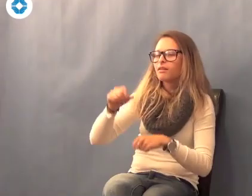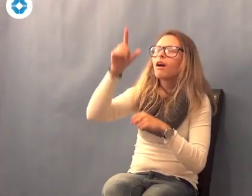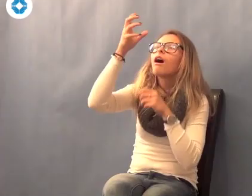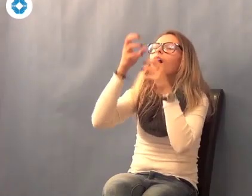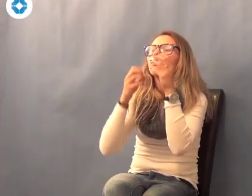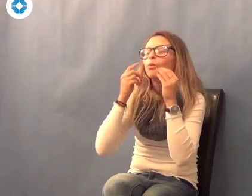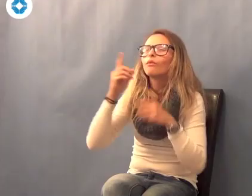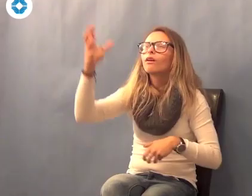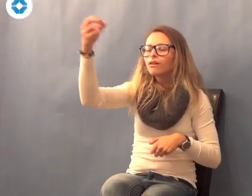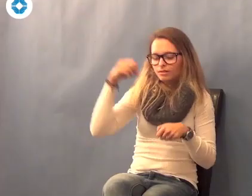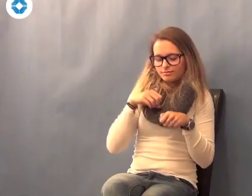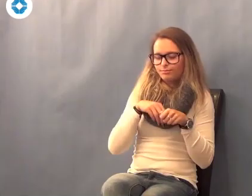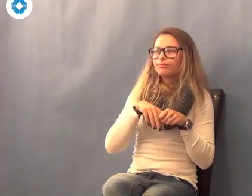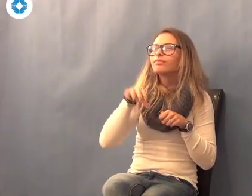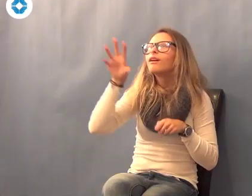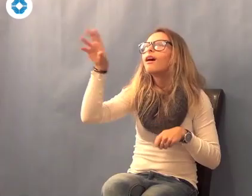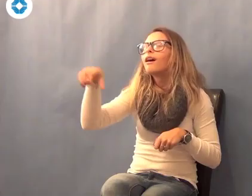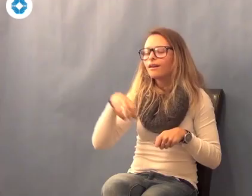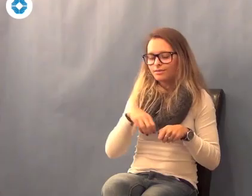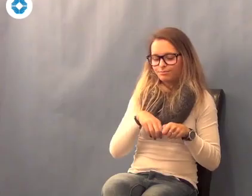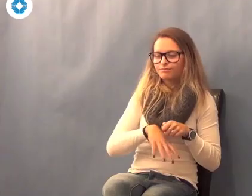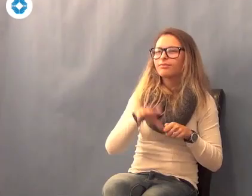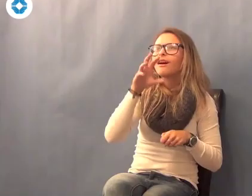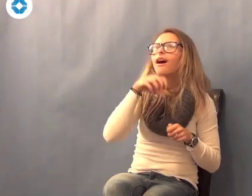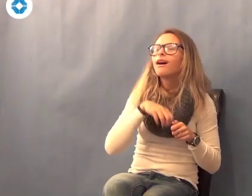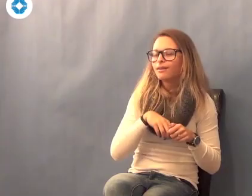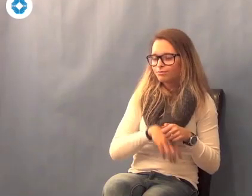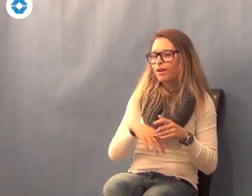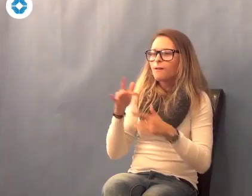Mężczyzna nie zauważył chłopca, był zajęty zbieraniem gruszek.